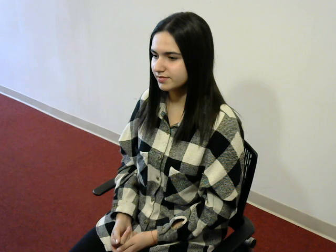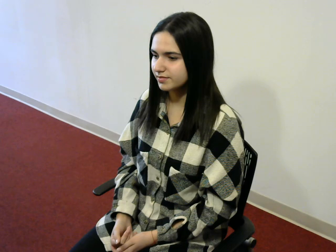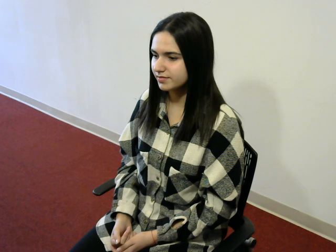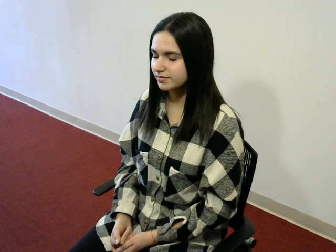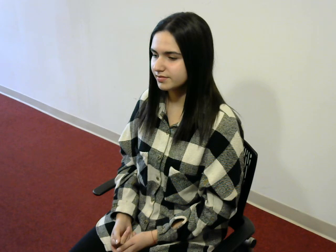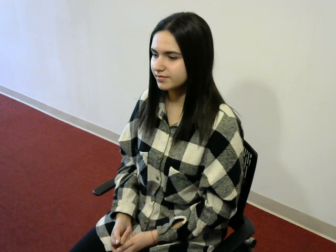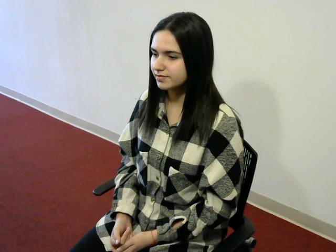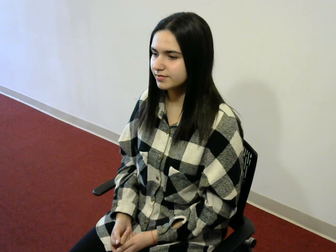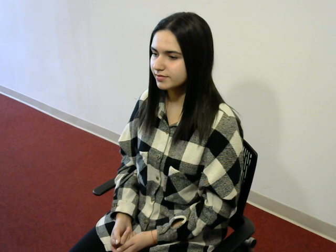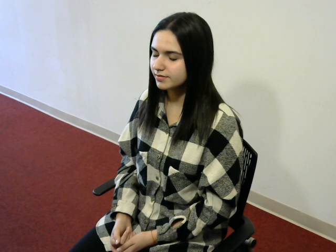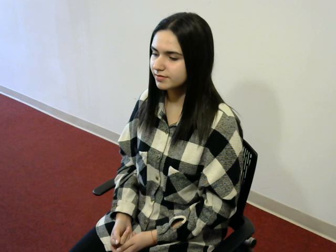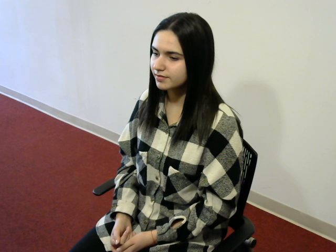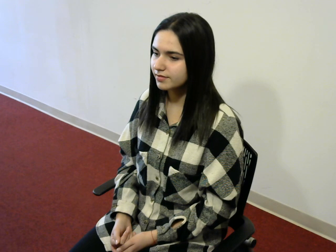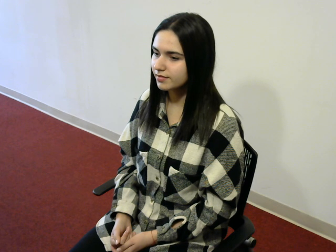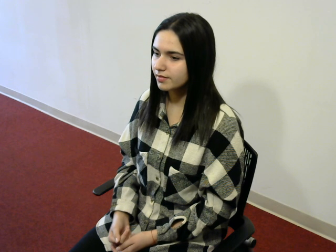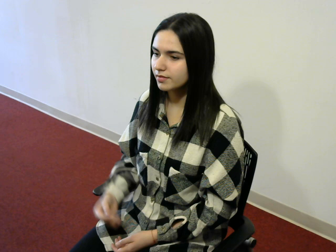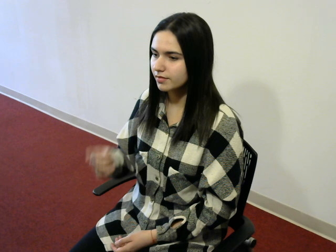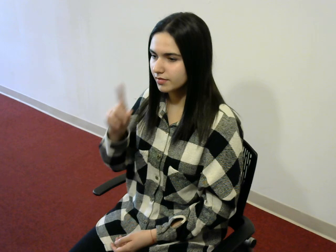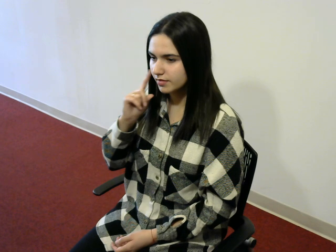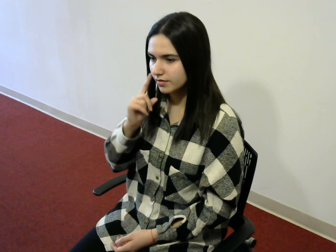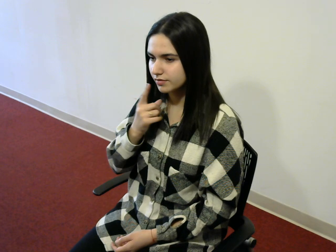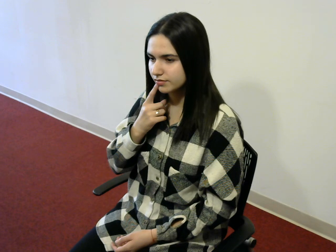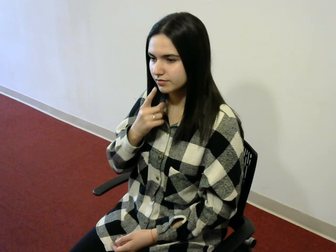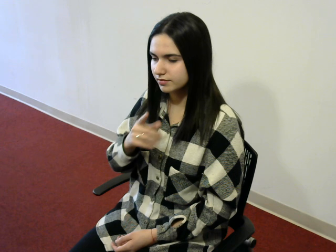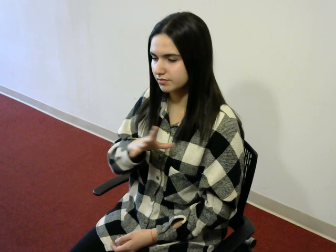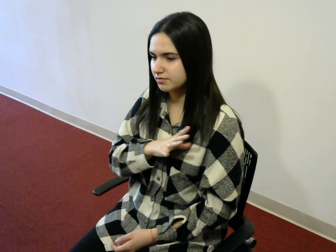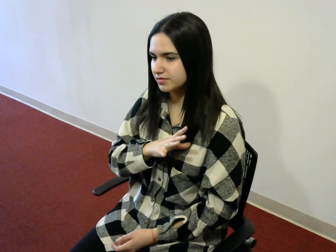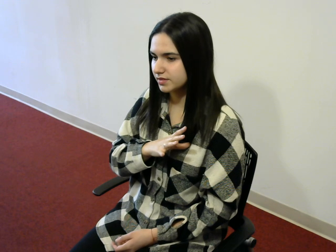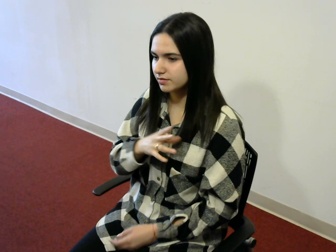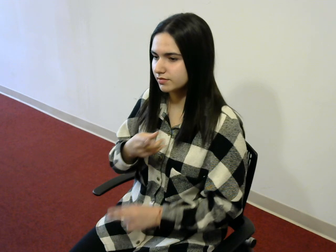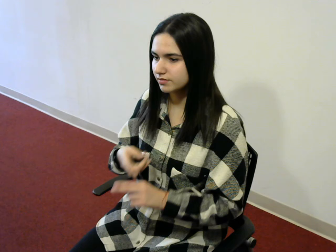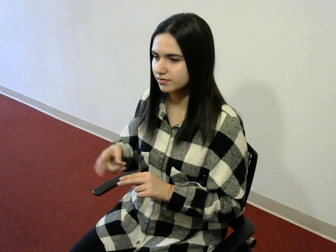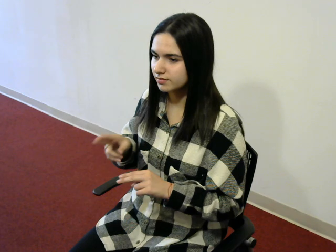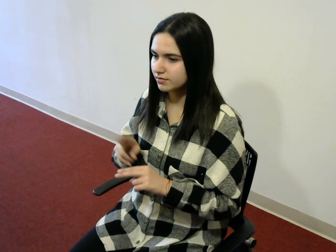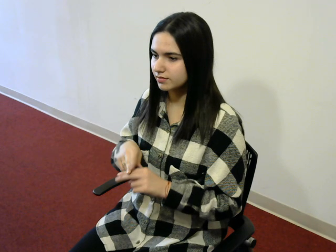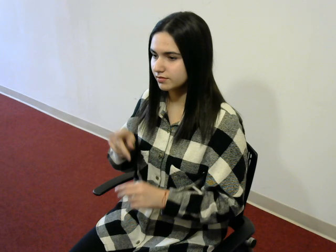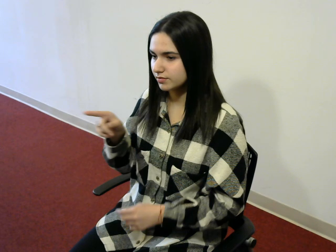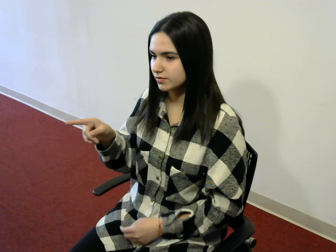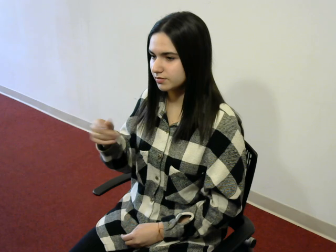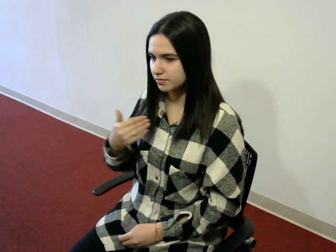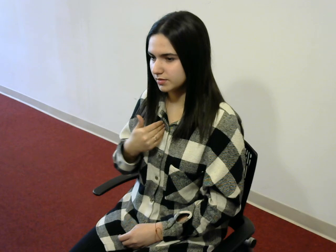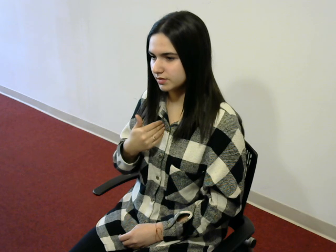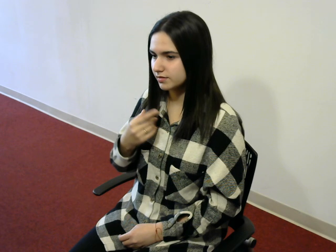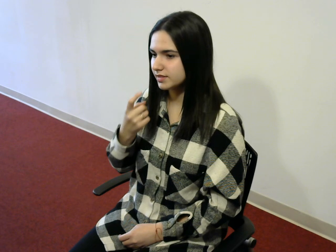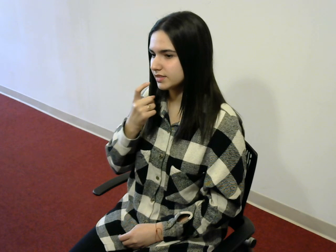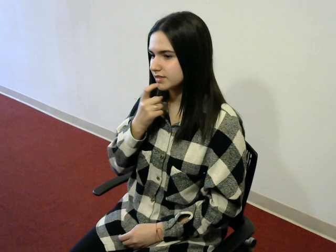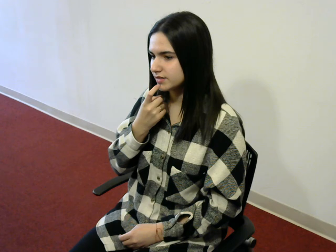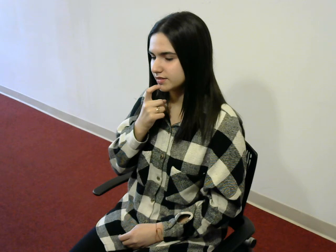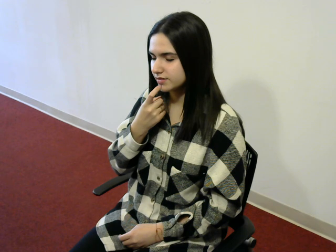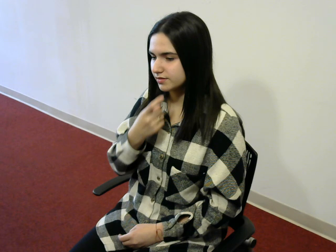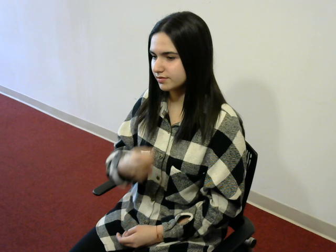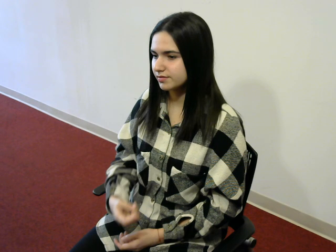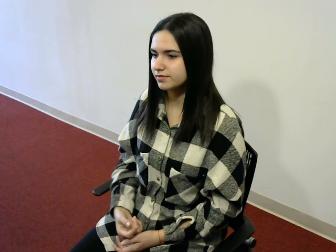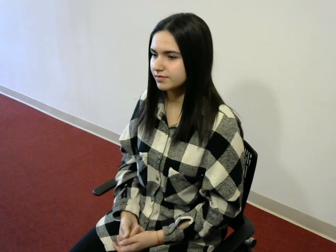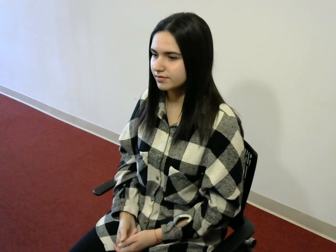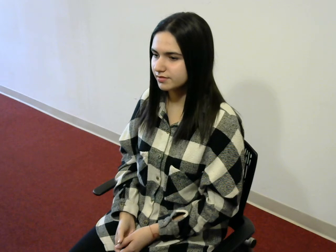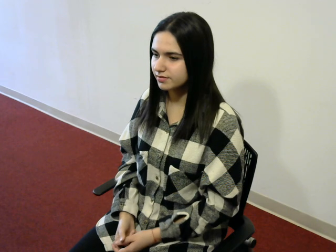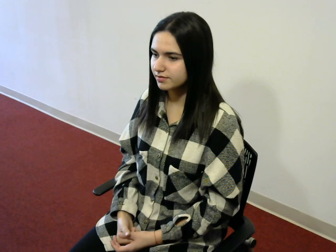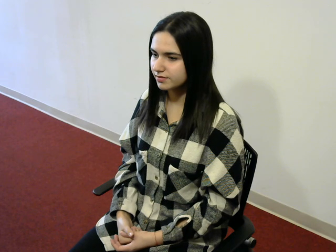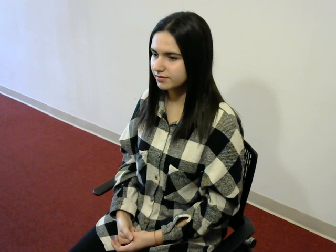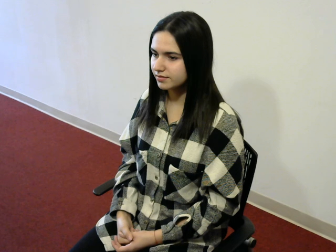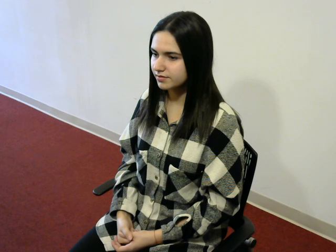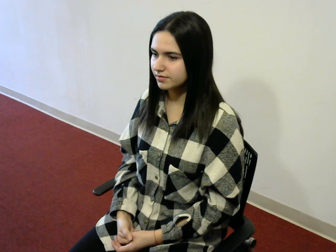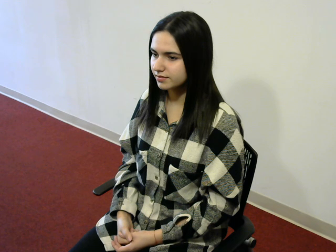Eşitmə məhdudiyyəti olduğuna görə bu mənə çətindir